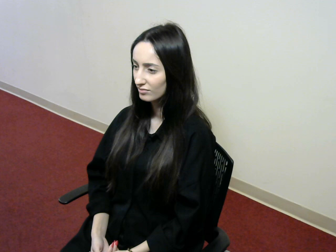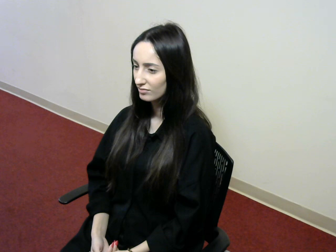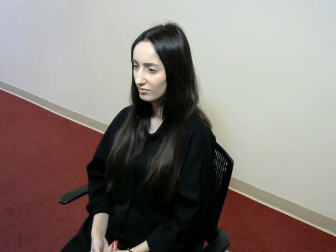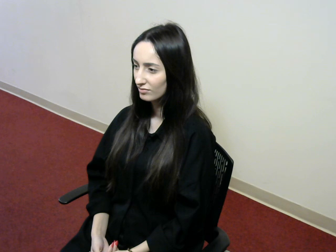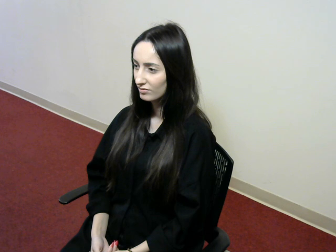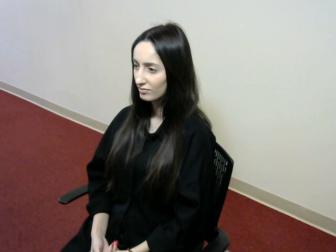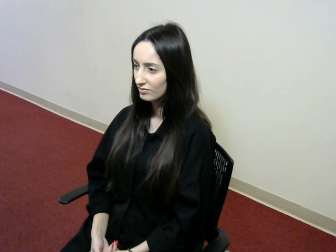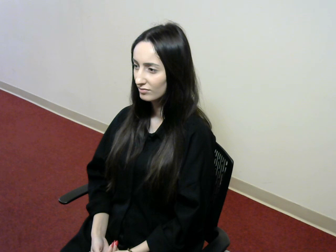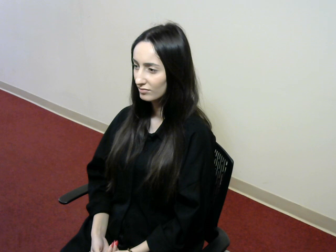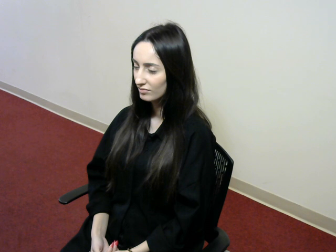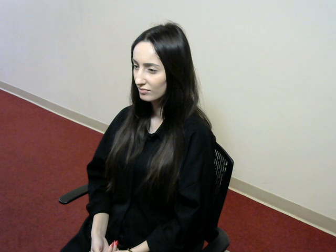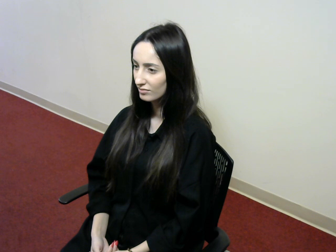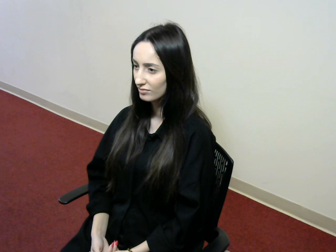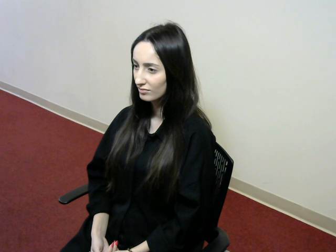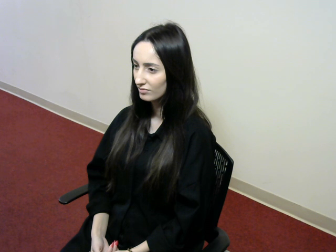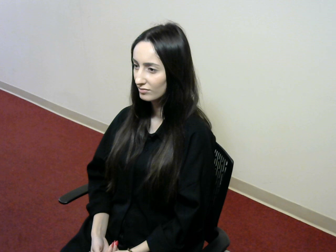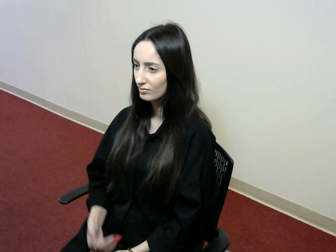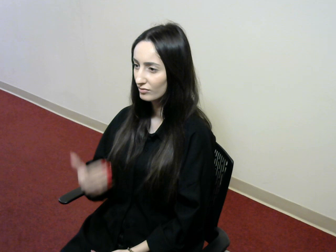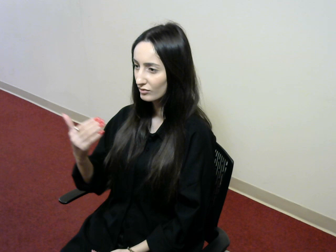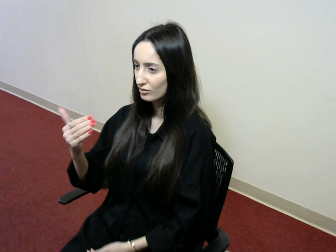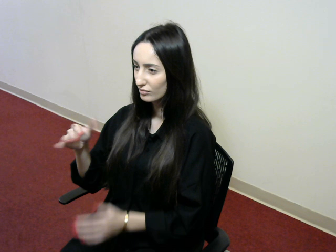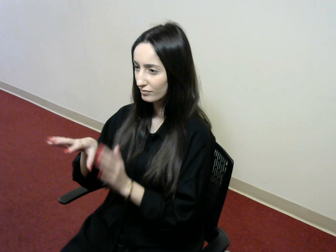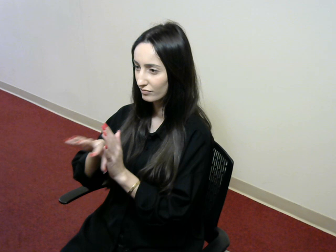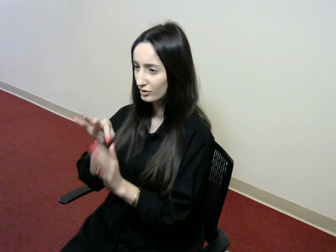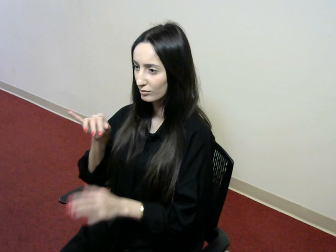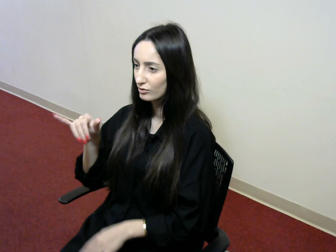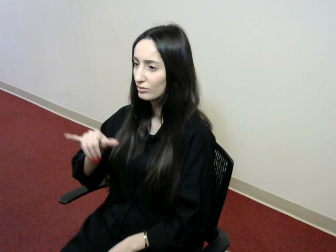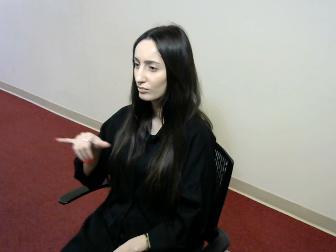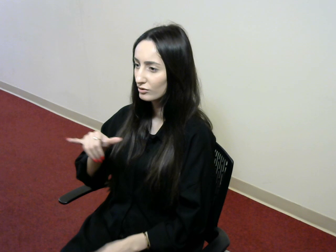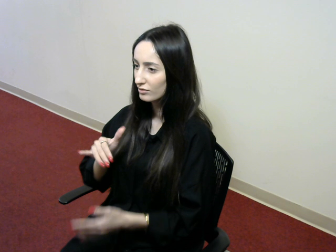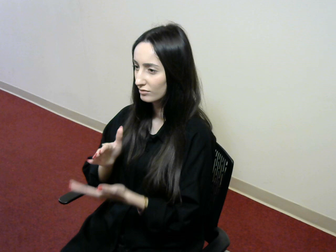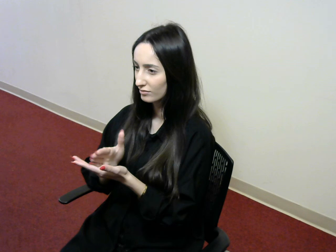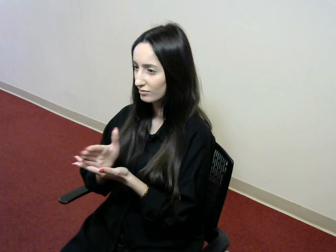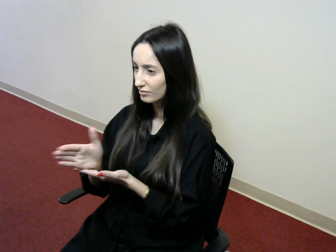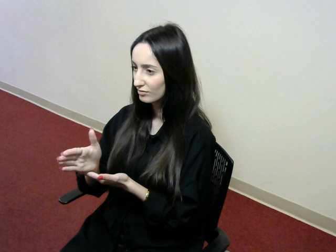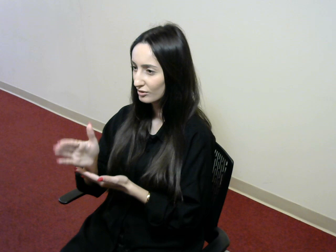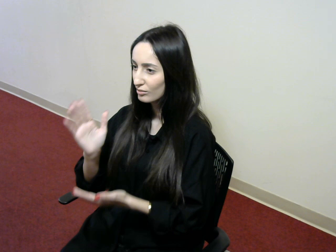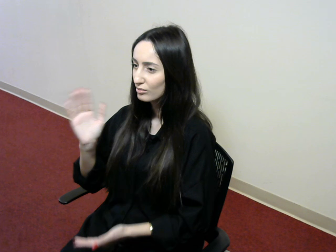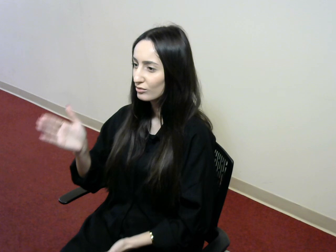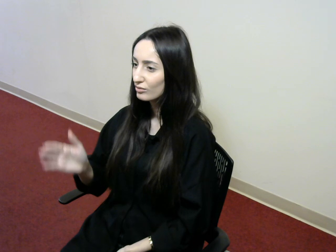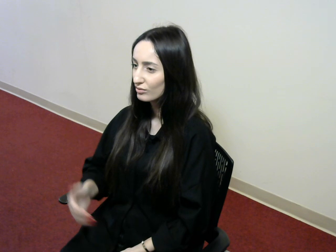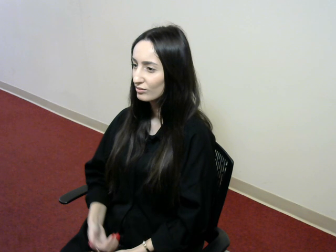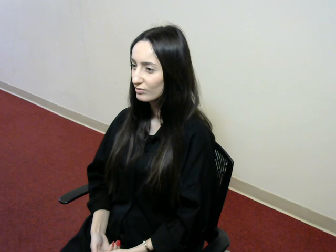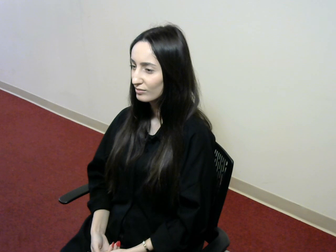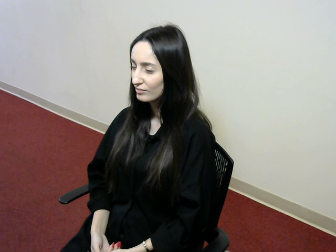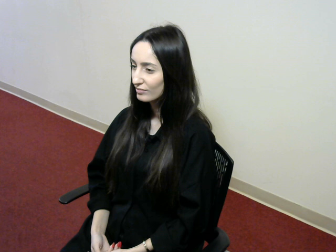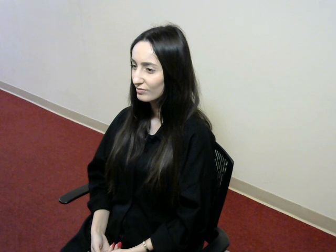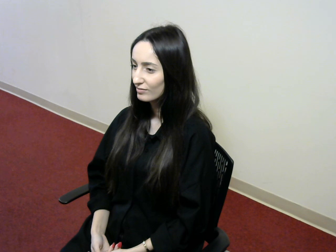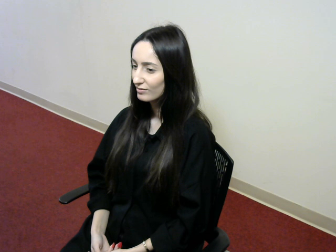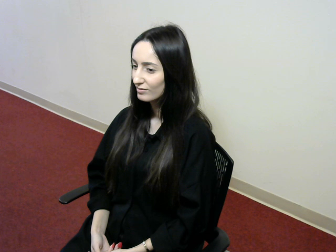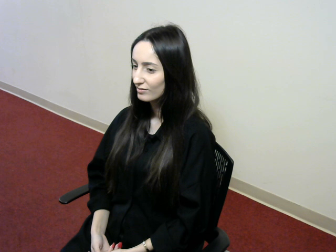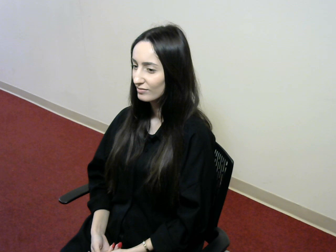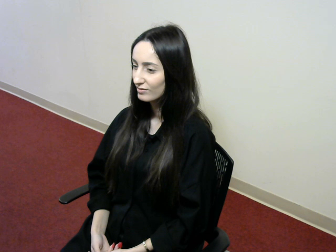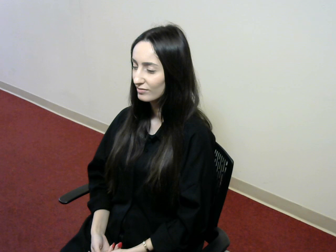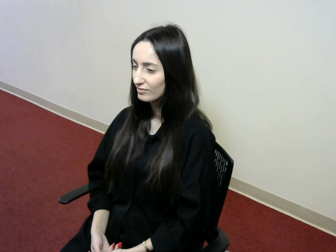Sizin seçiminiz hansı istiqamətdə olacaq?